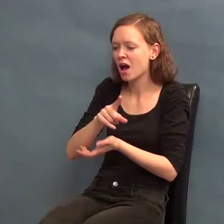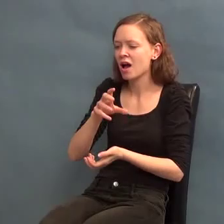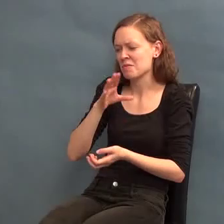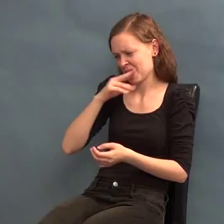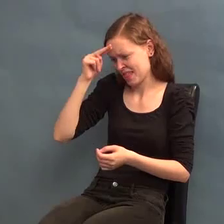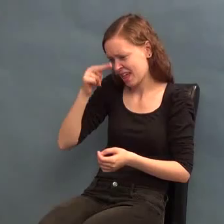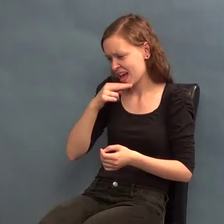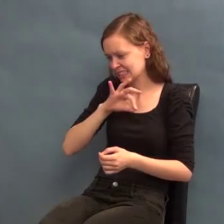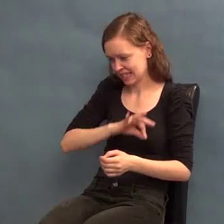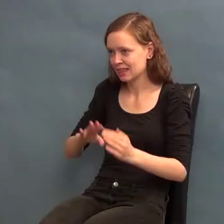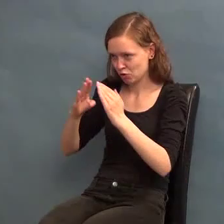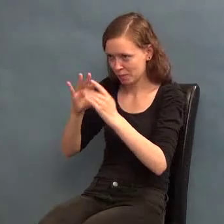Był chyba tata i syn.